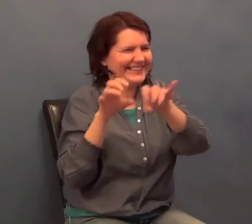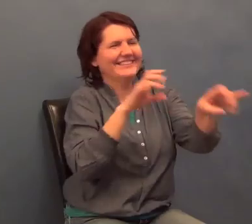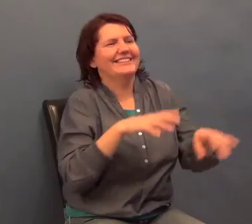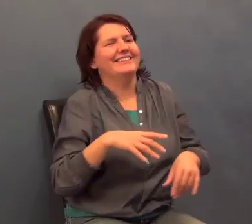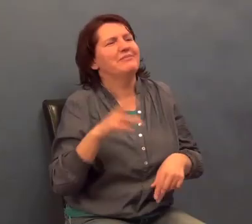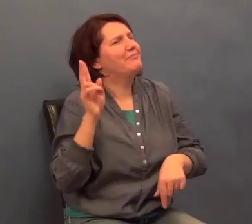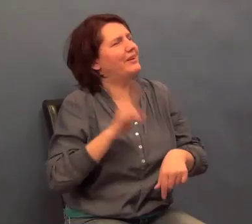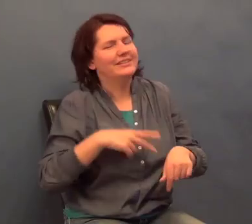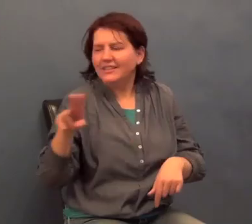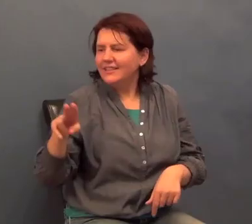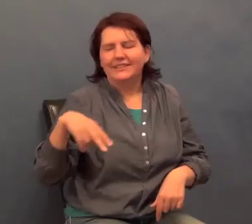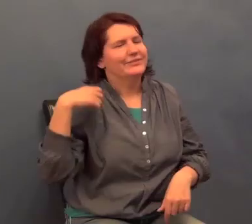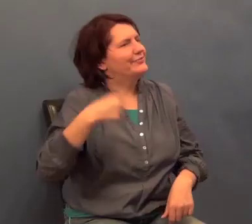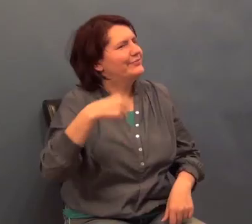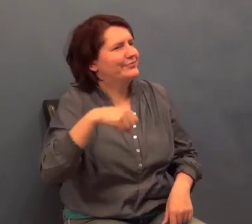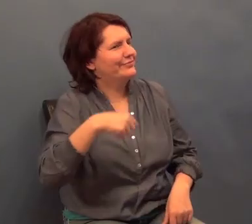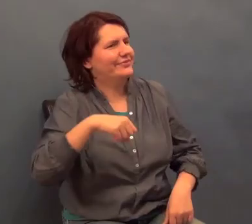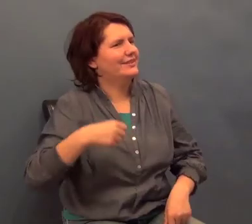Policjant widzi to i kręci głową.